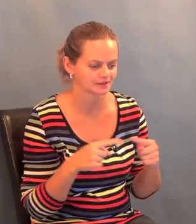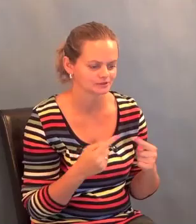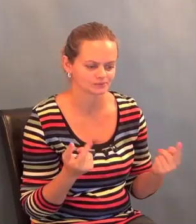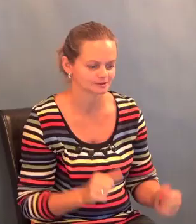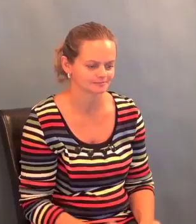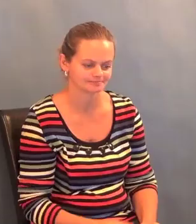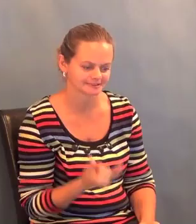Nie pasuje.